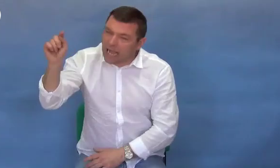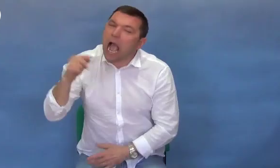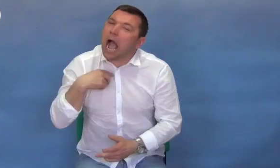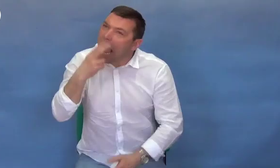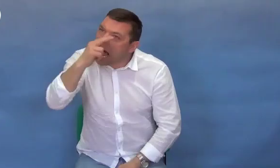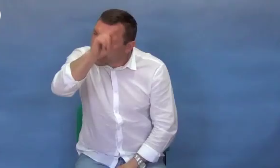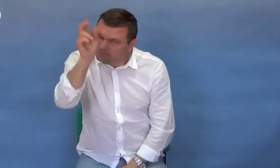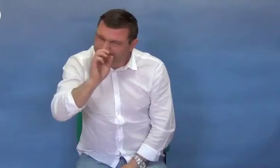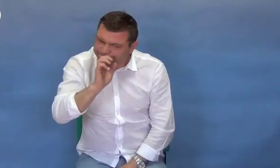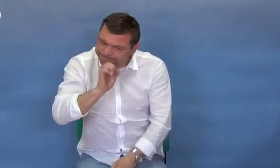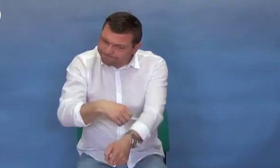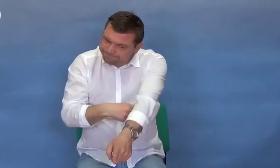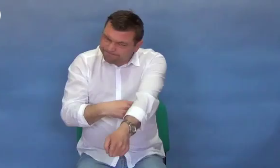Ja patrzyłem i nigdy nie widziałem.